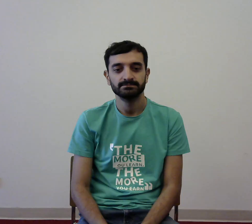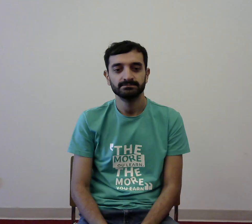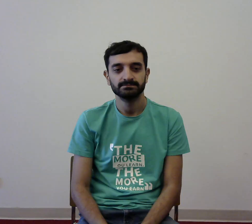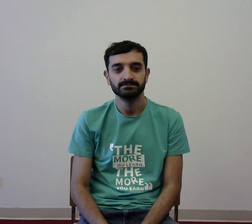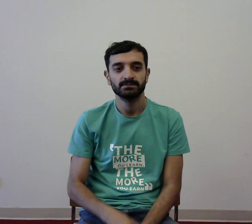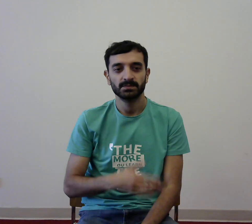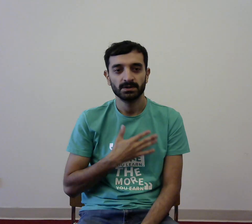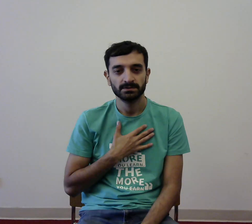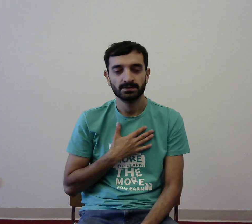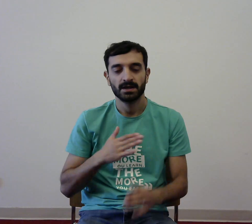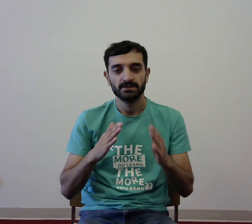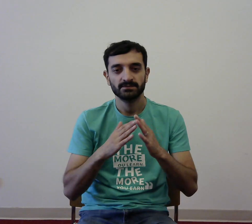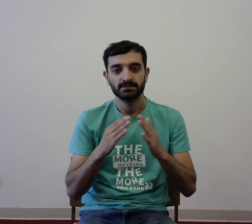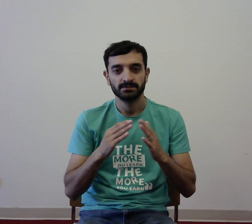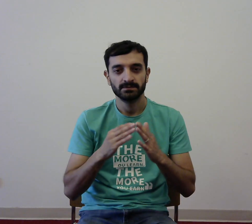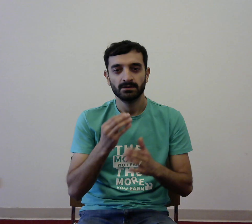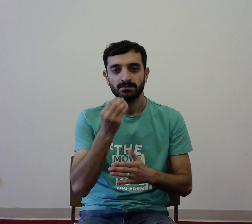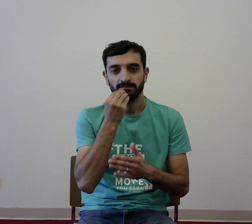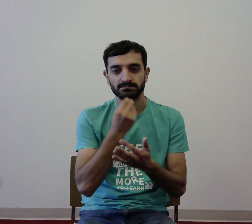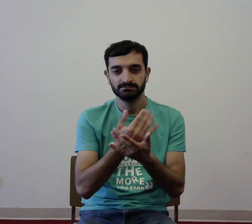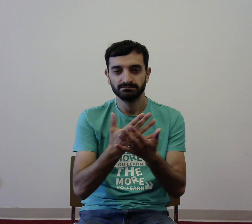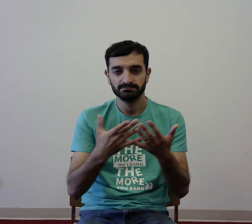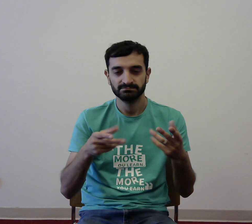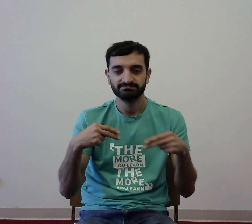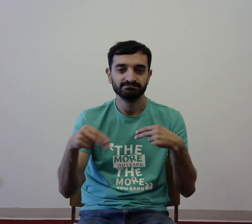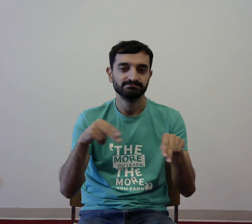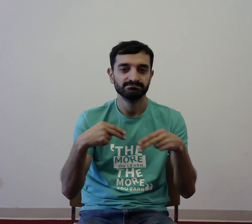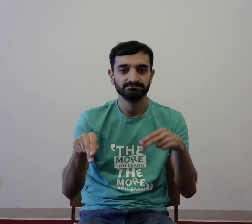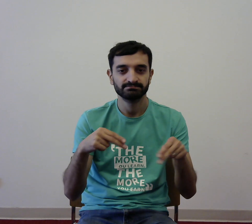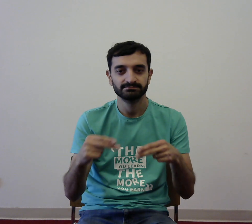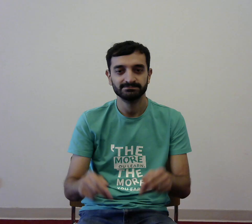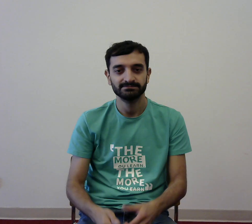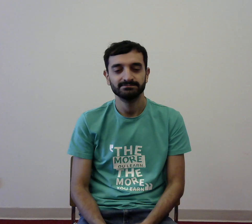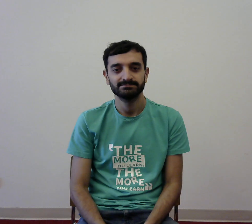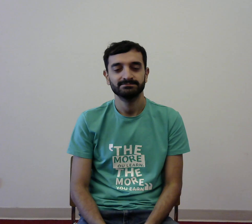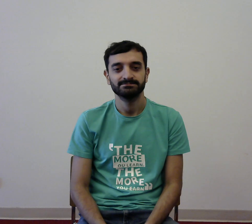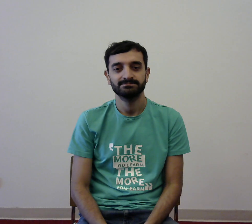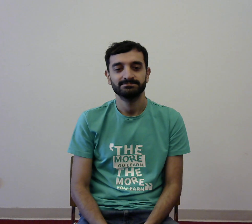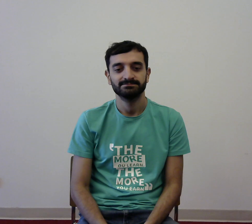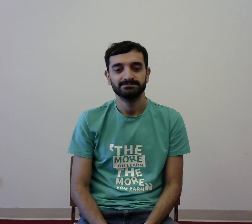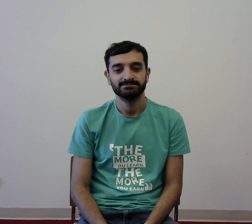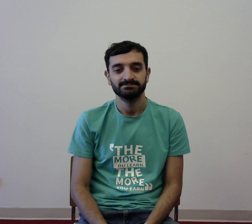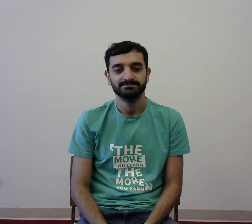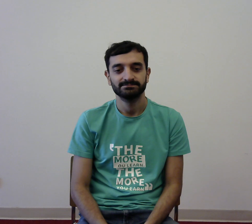Mən evə ərzaq almalıyam